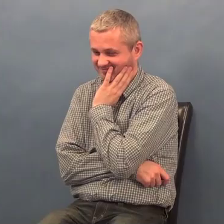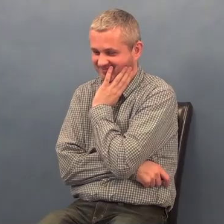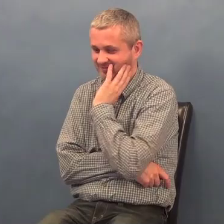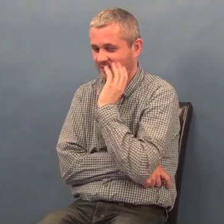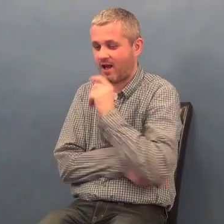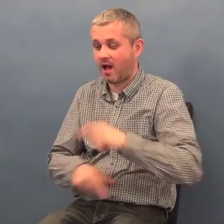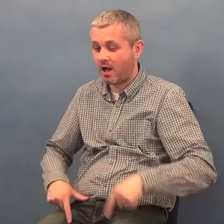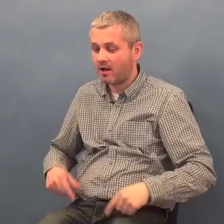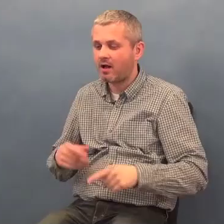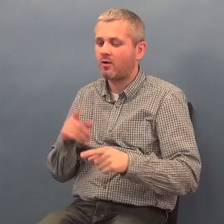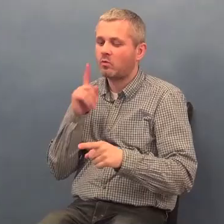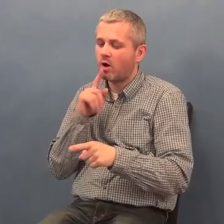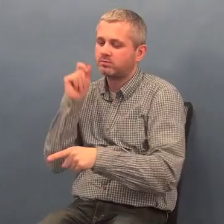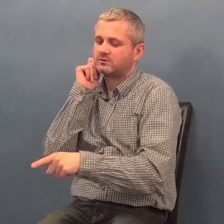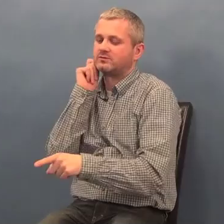Zakaz noszenia strojów kąpielowych dla chłopców i dziewcząt.